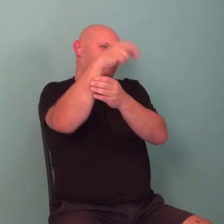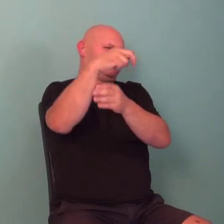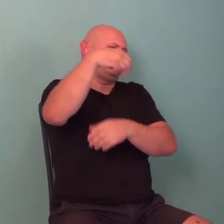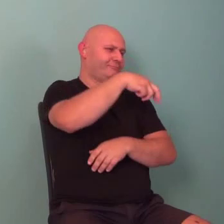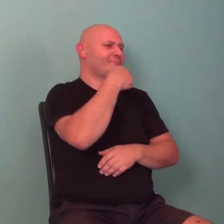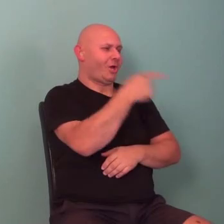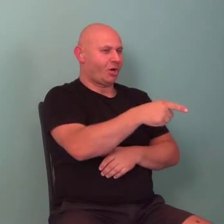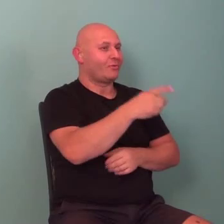Przyszedł i zobaczył ptaszka.